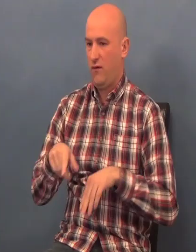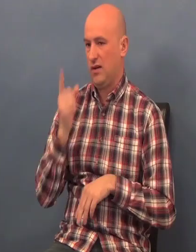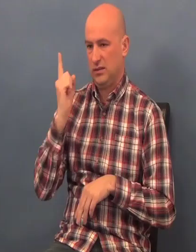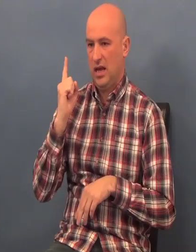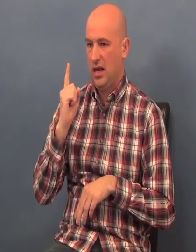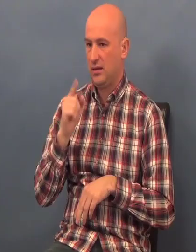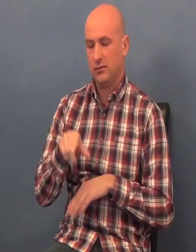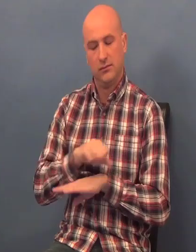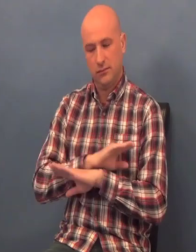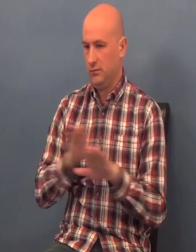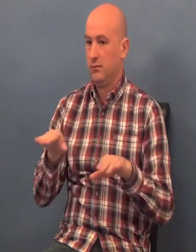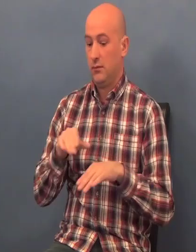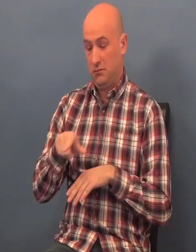Jest zakaz bezwzględny